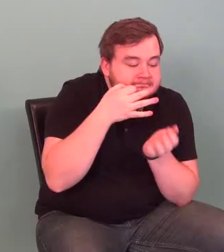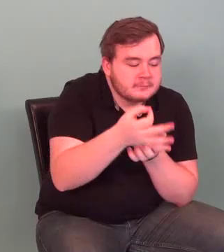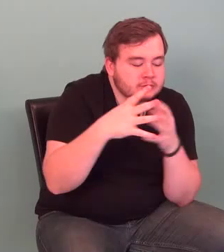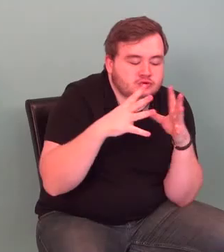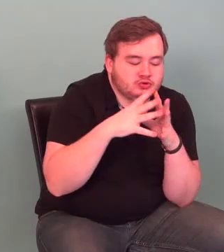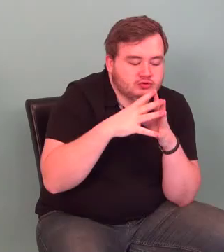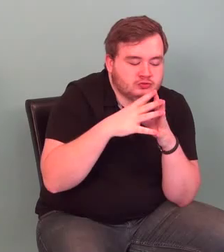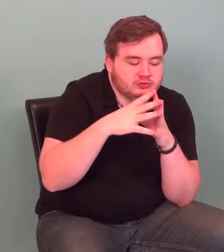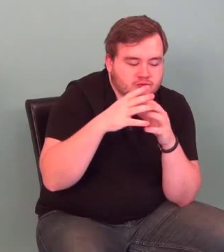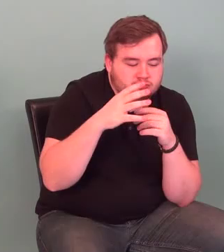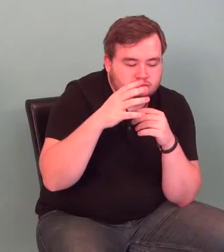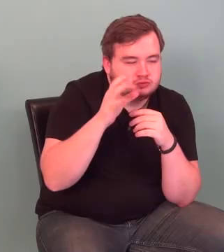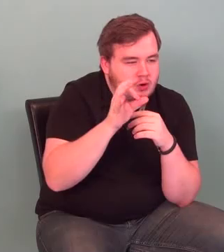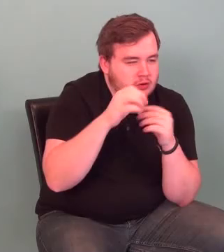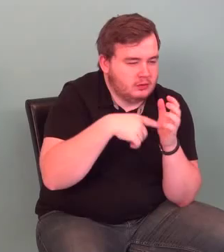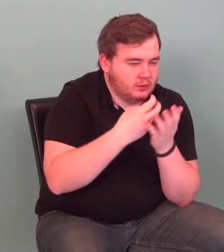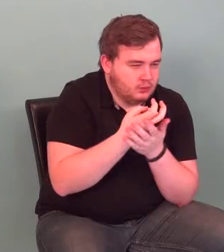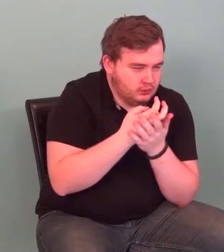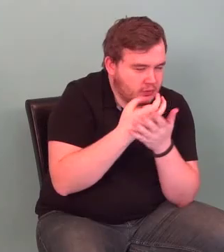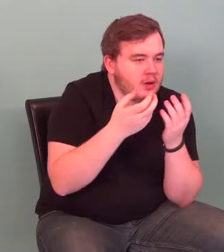Zapytam cię o dziesiątego, to jest środa, w lutym.